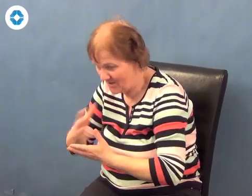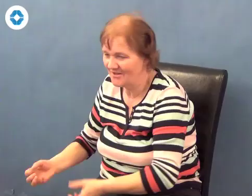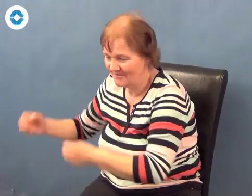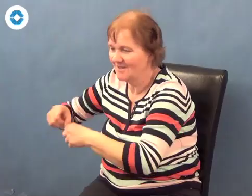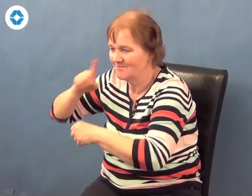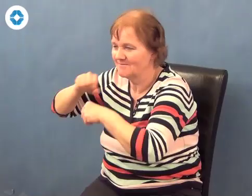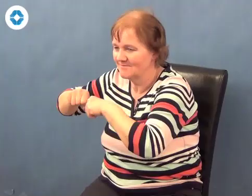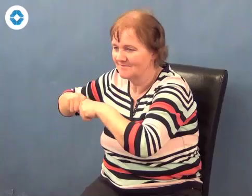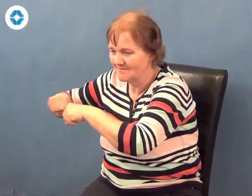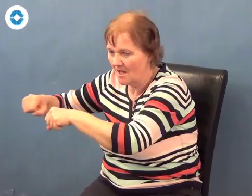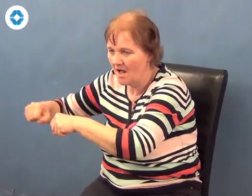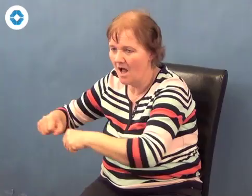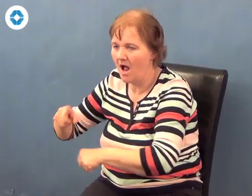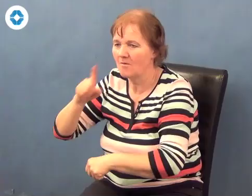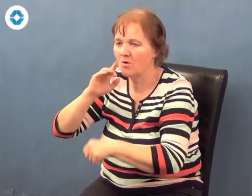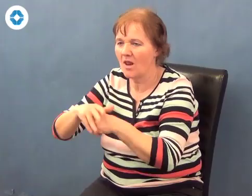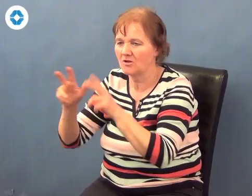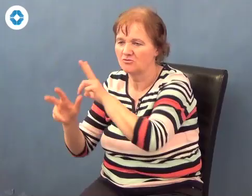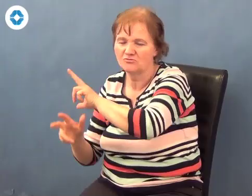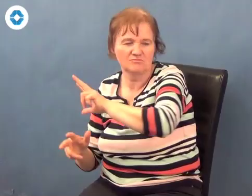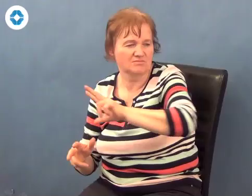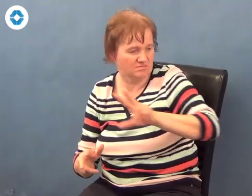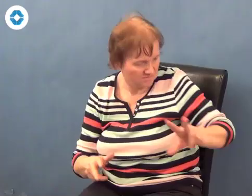Chłopiec prowadzi rower rower. Trzech chłopców poszło sobie, nagle coś zauważyli na ziemi.